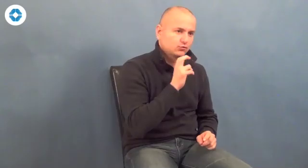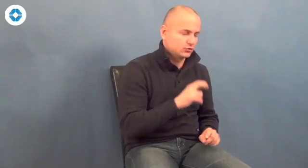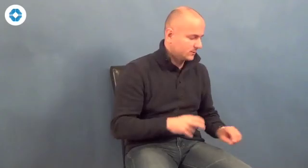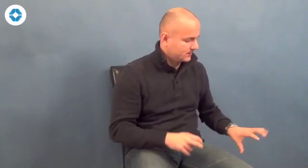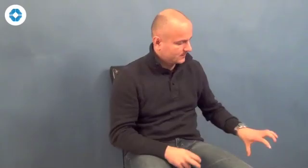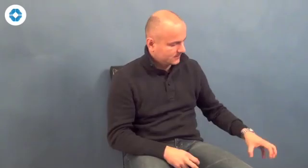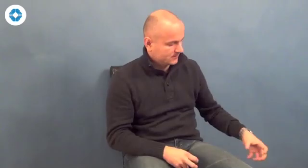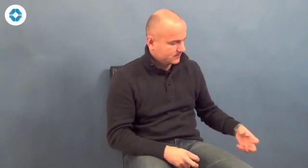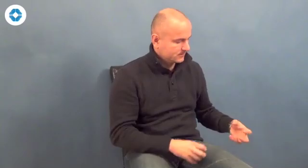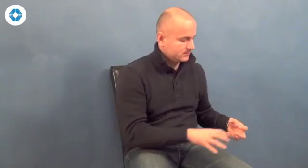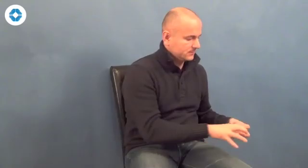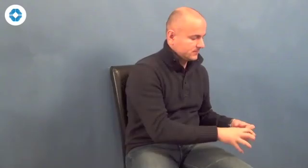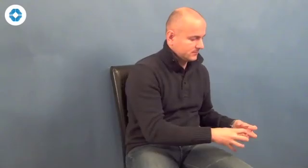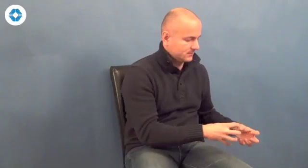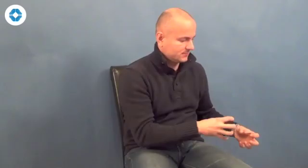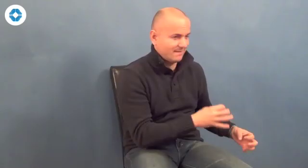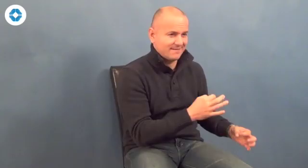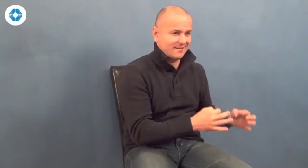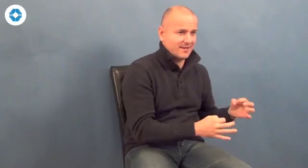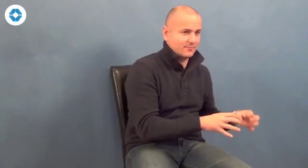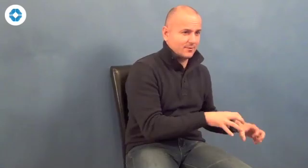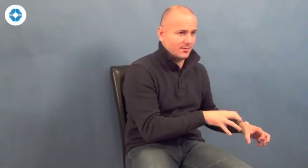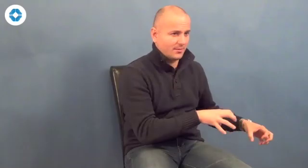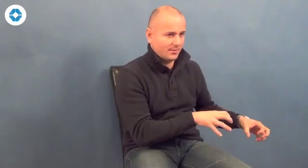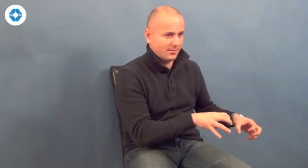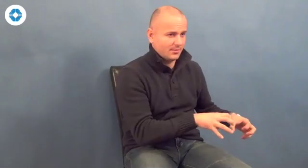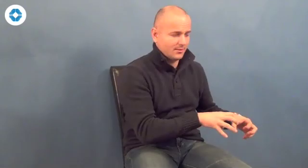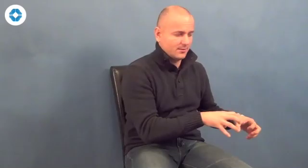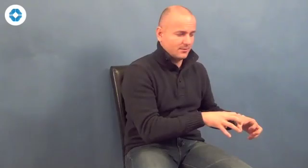Bierze jedną, bierze drugą, zastanawia się.